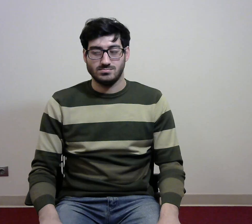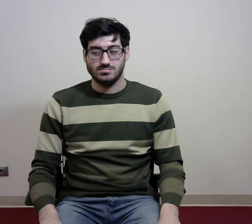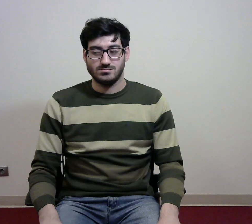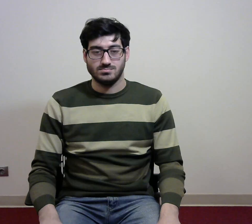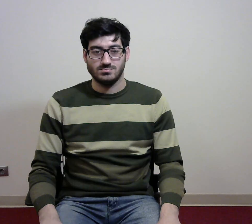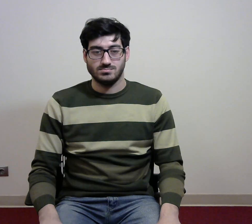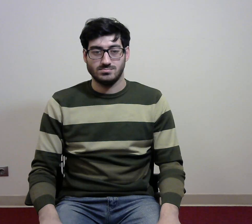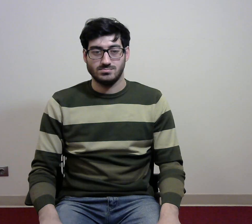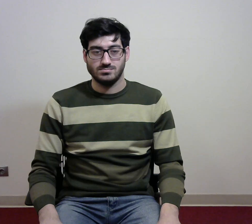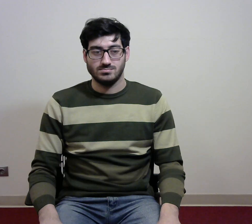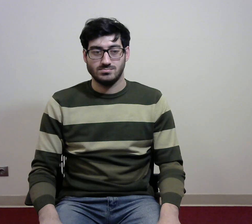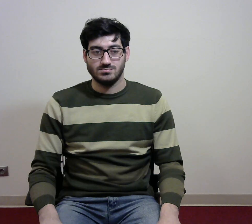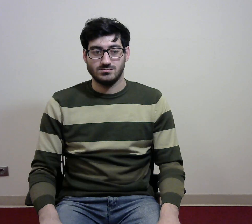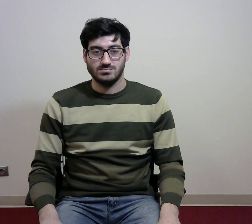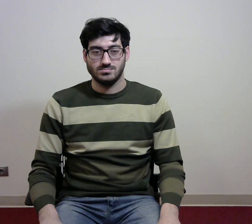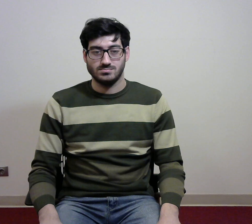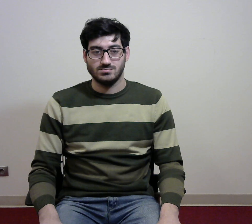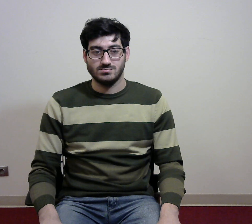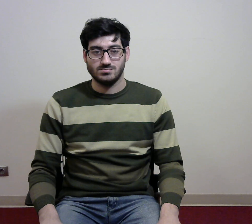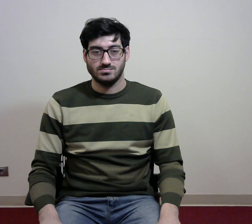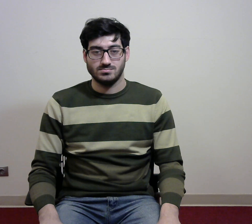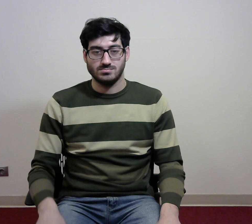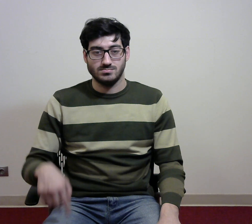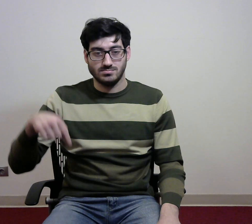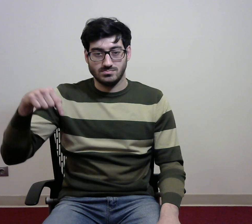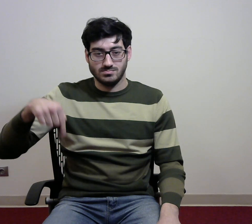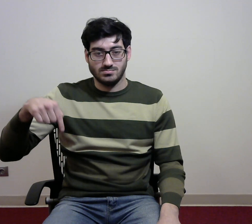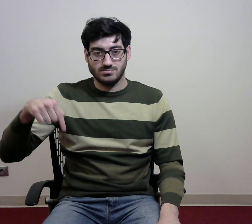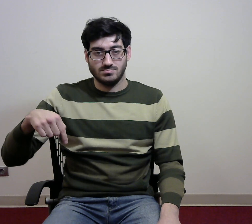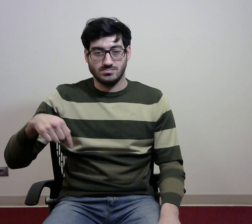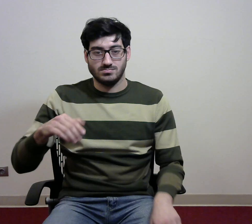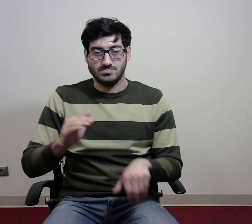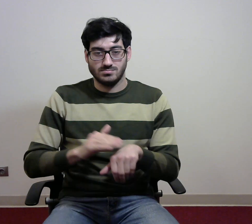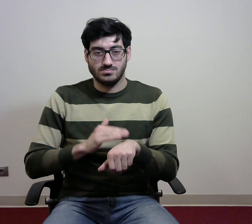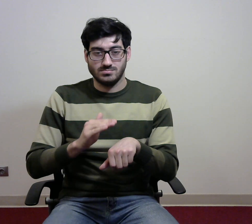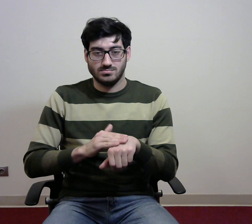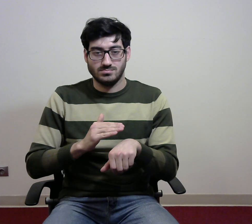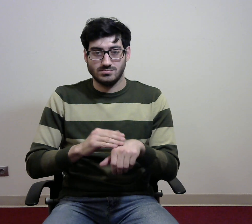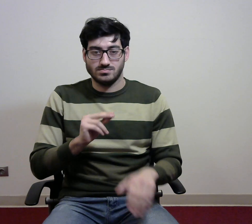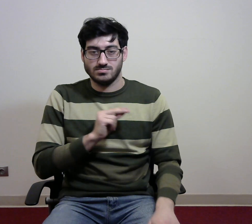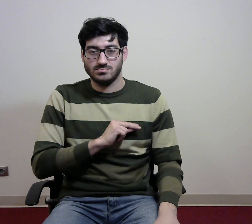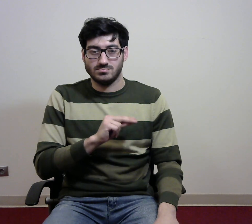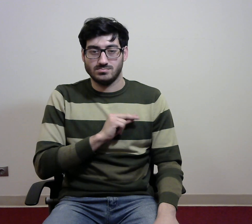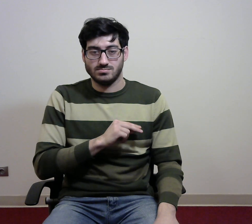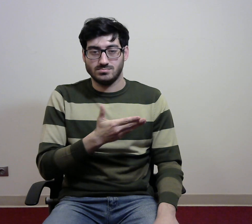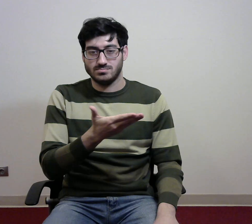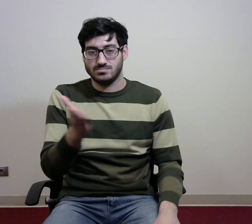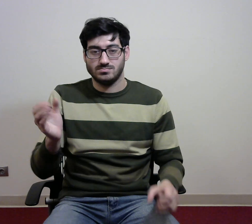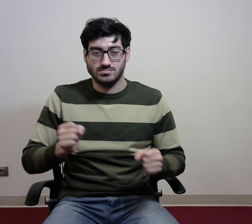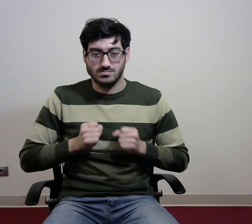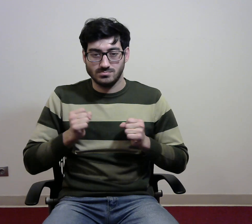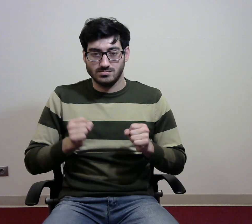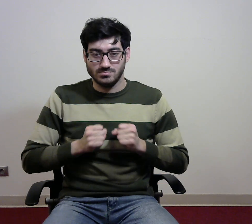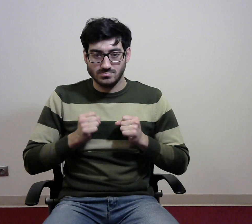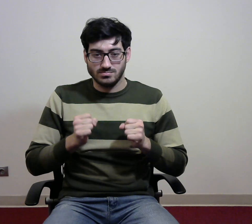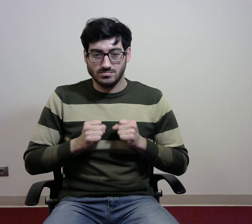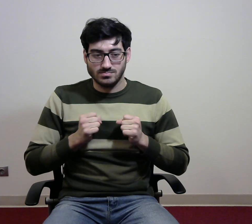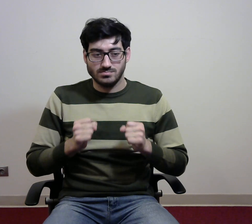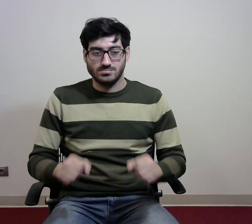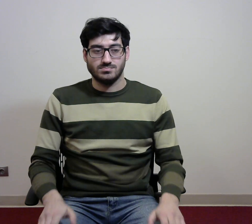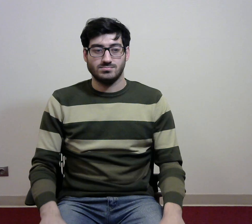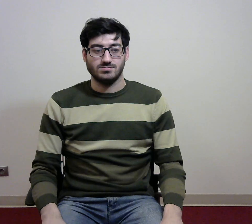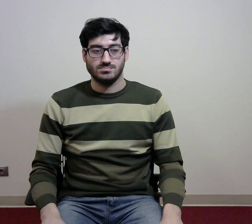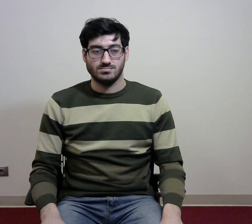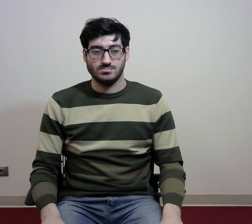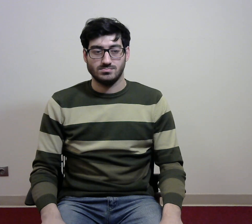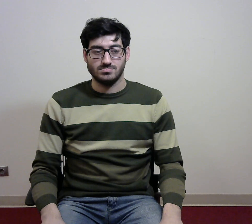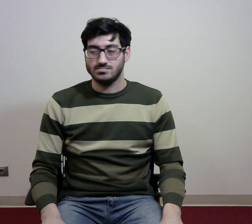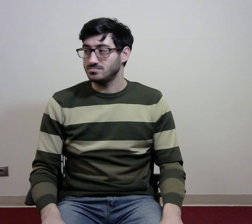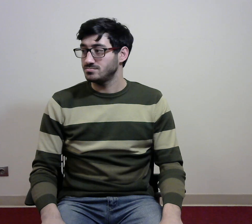Burda mehriban işçilər çalışır